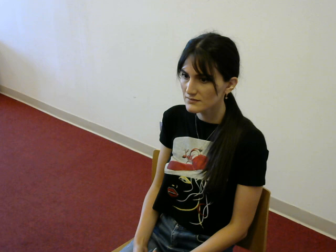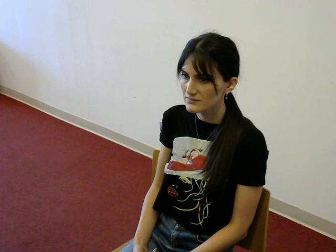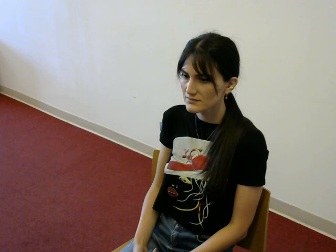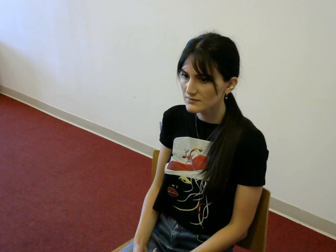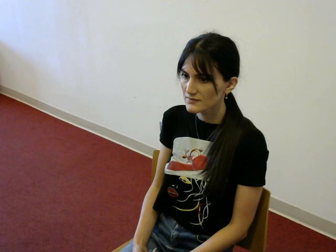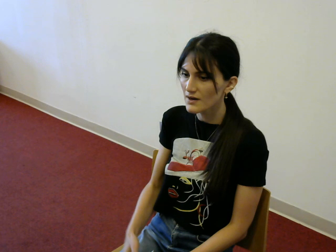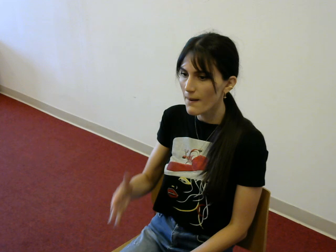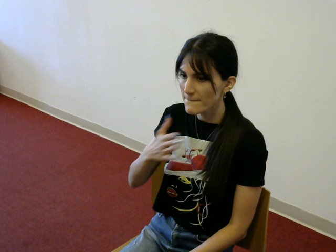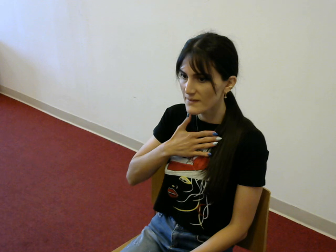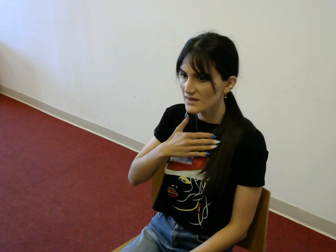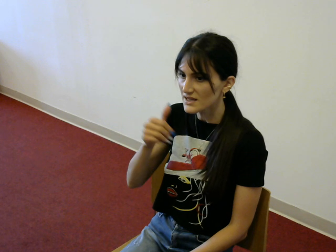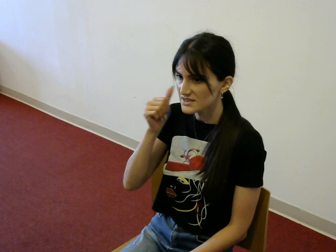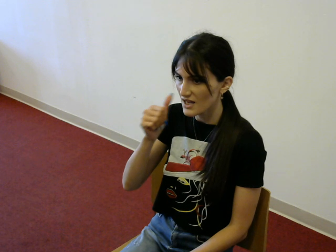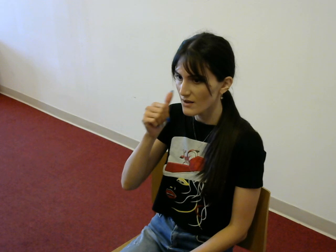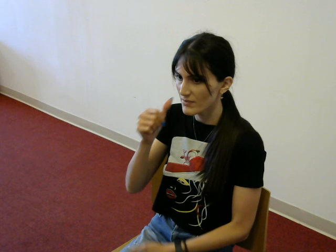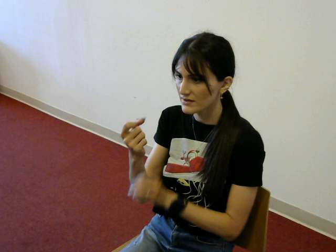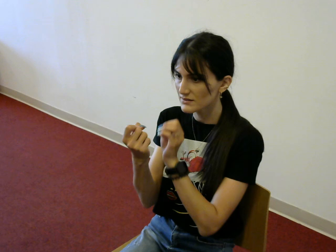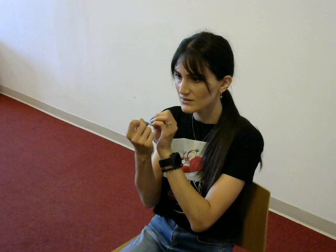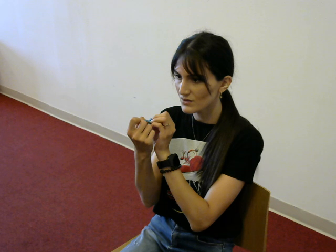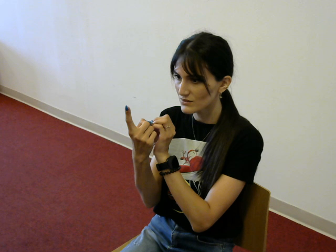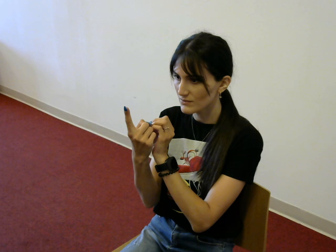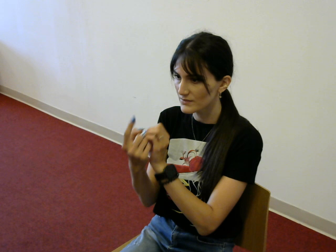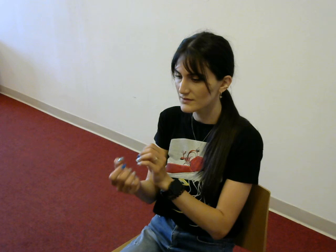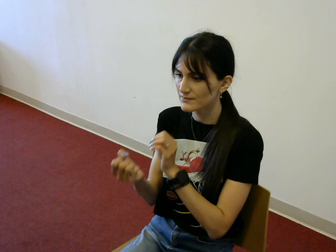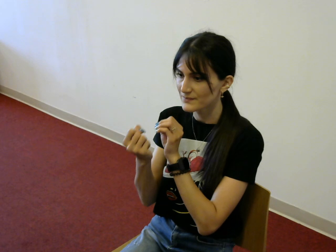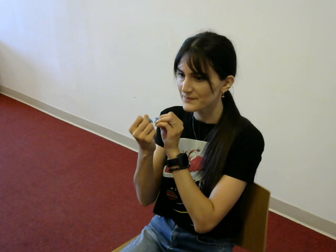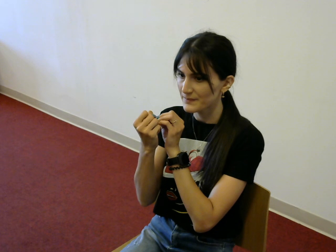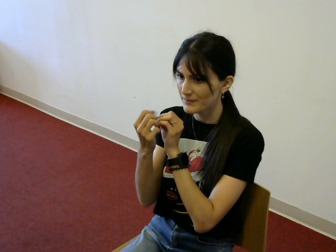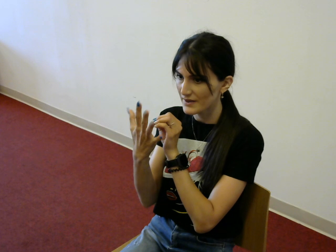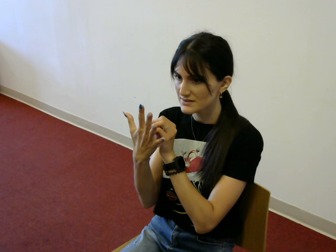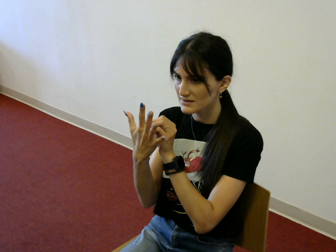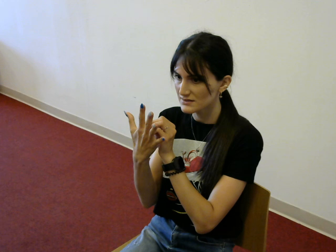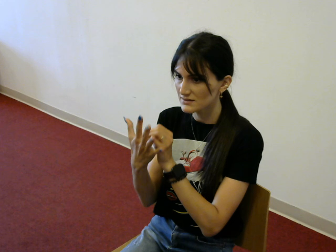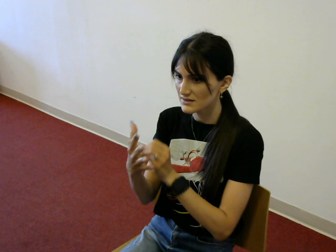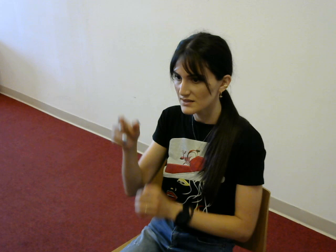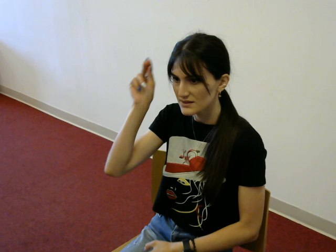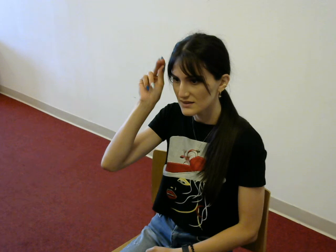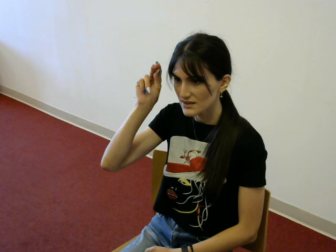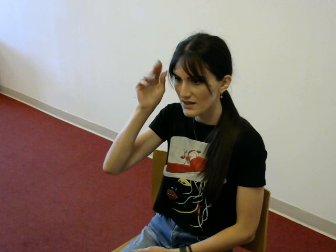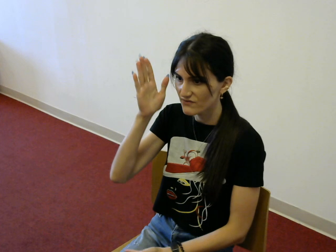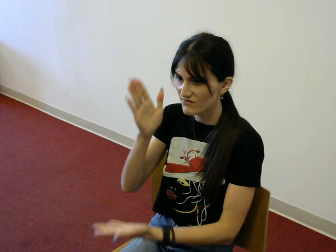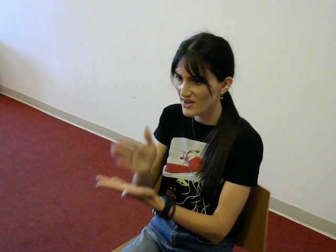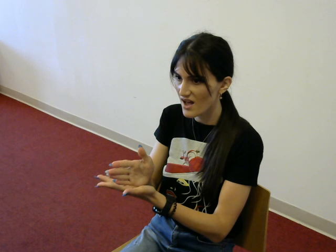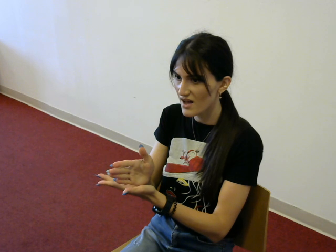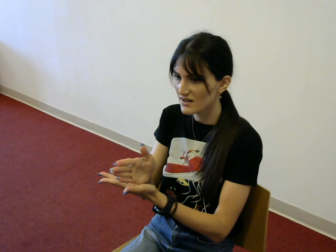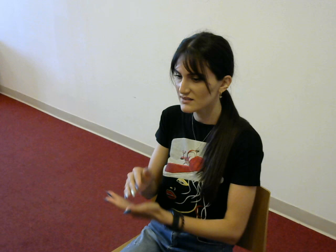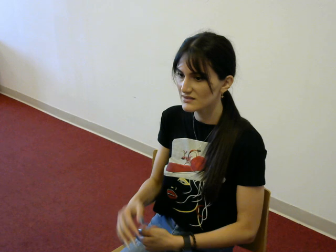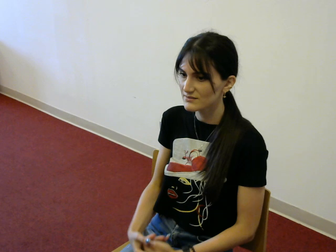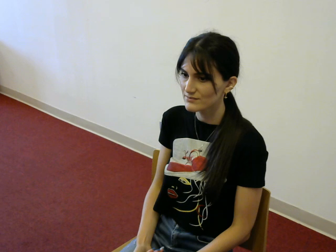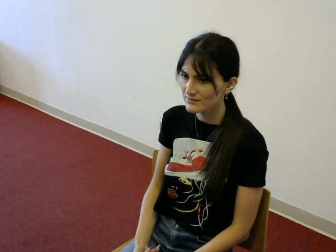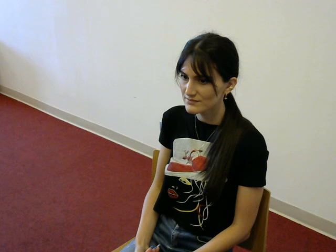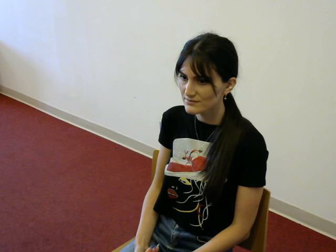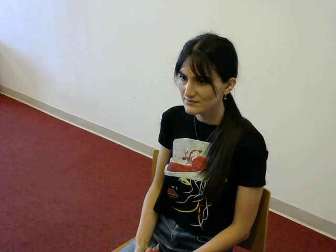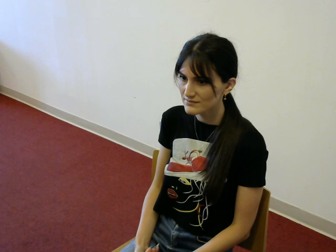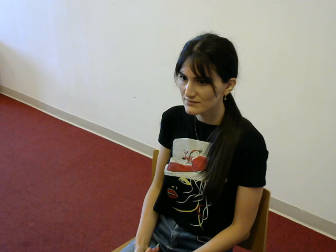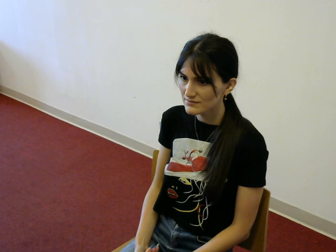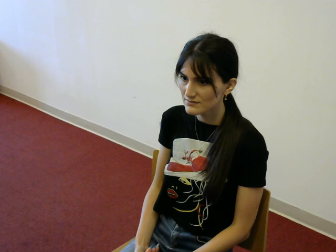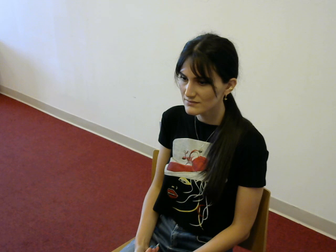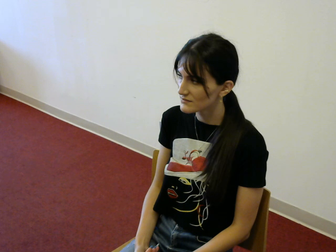Mənim sabah 11:15-də dərsim var